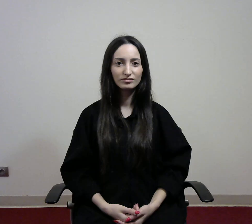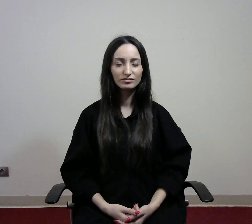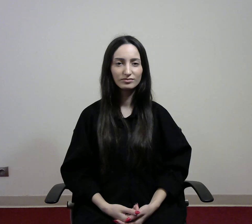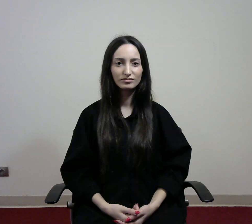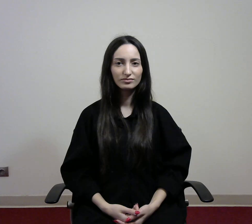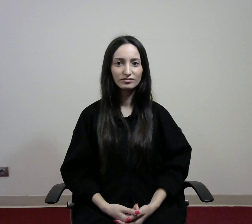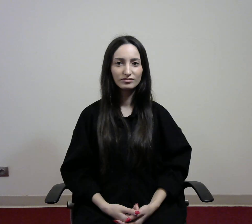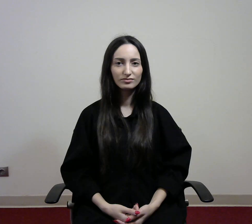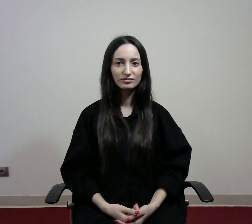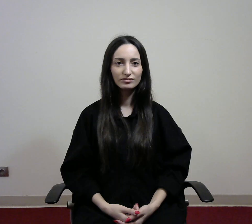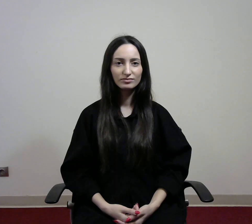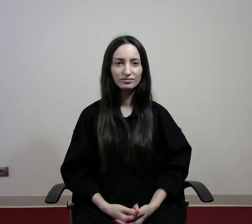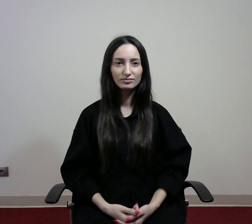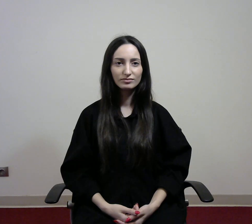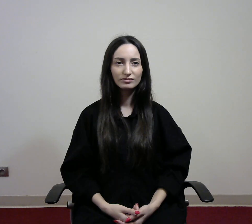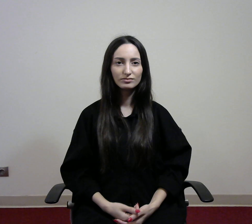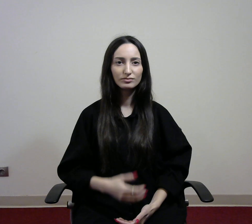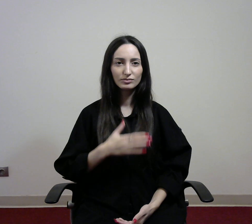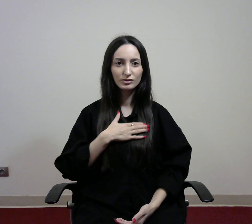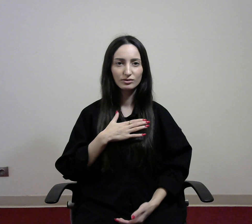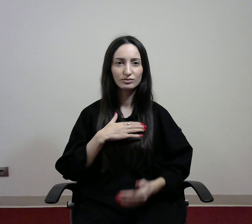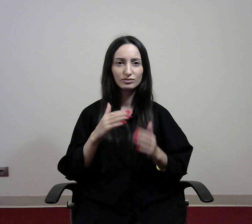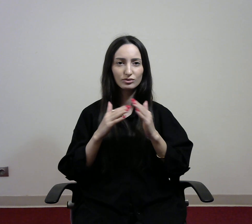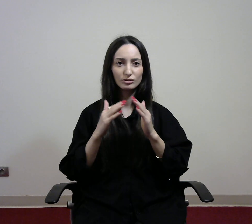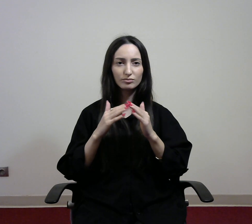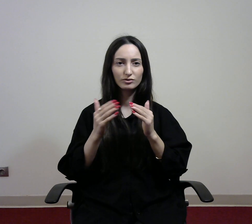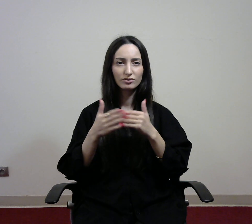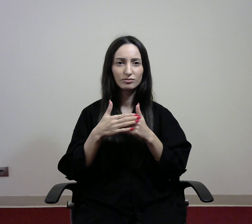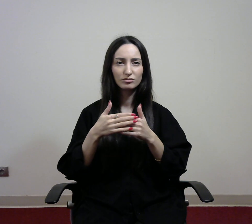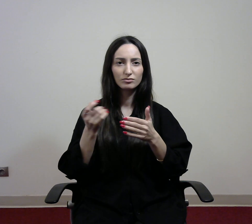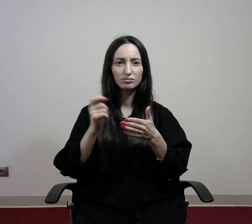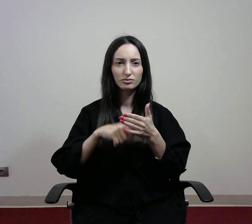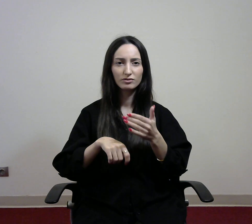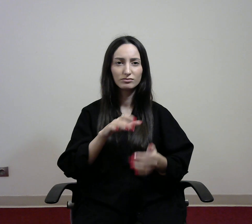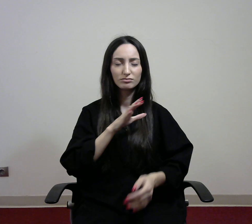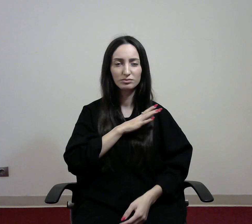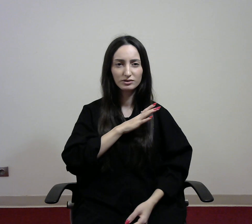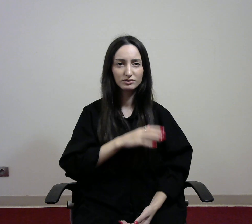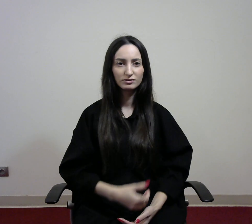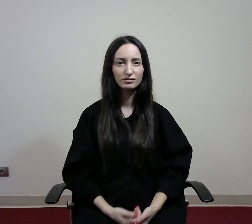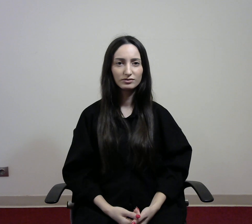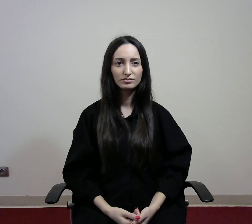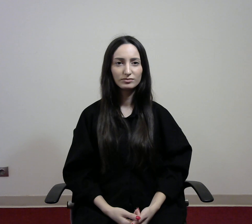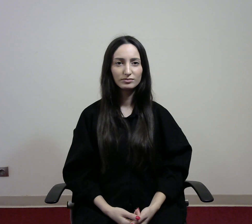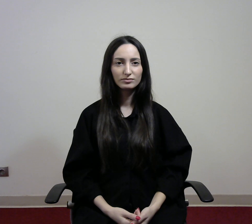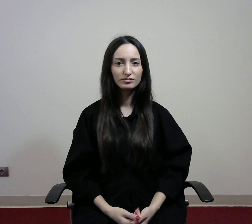Mən evin qapısını bağlamışam